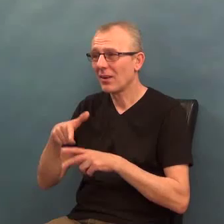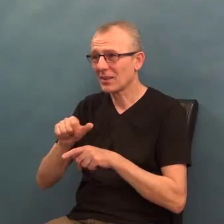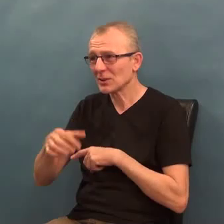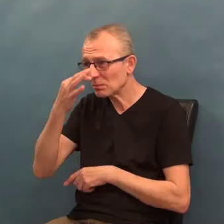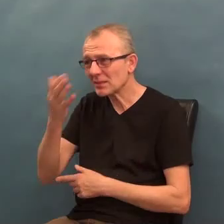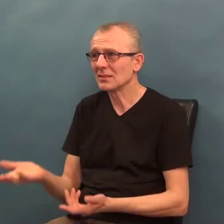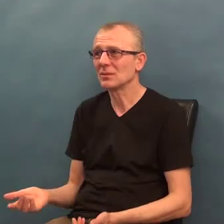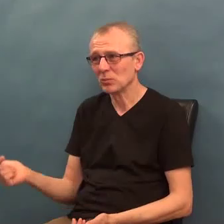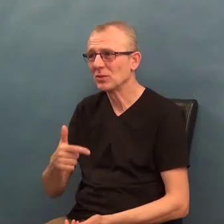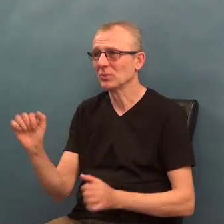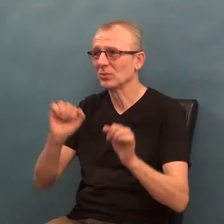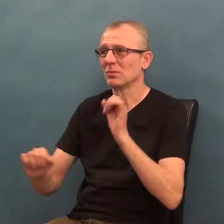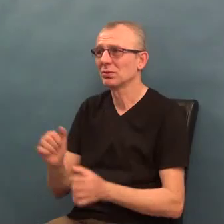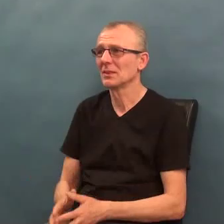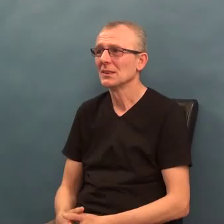Koń ma śmierdzieć? Nie, trzeba umyć.